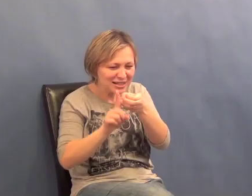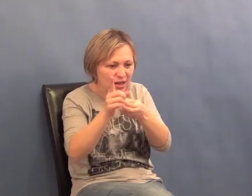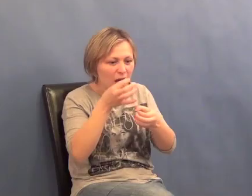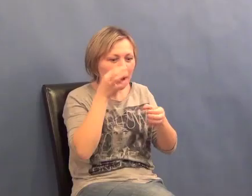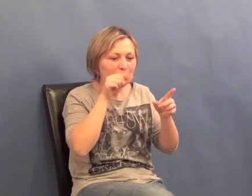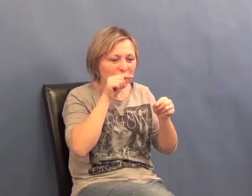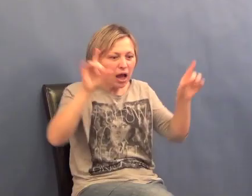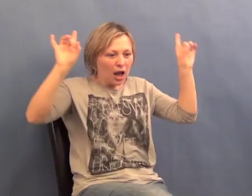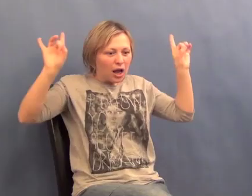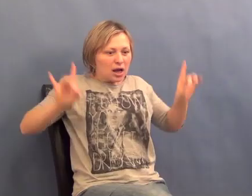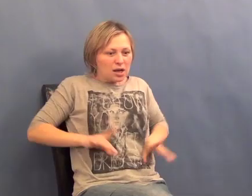Ptaszek jest wystraszony.